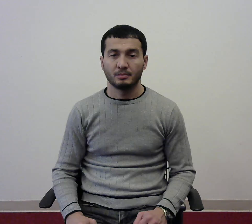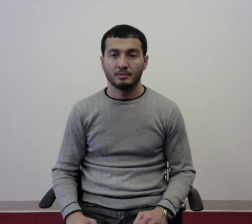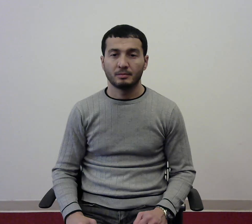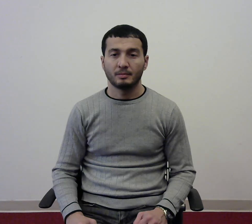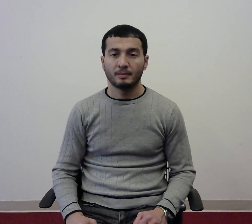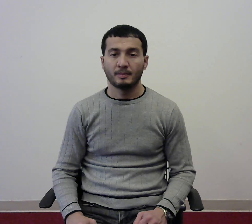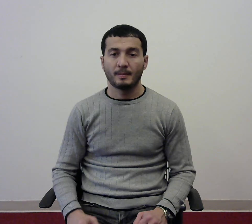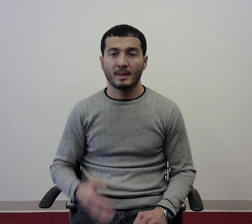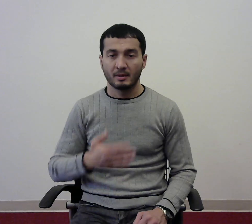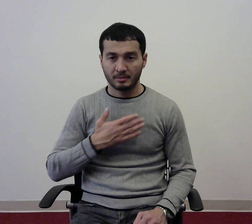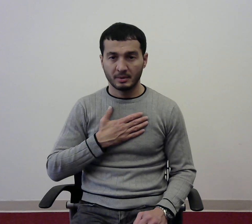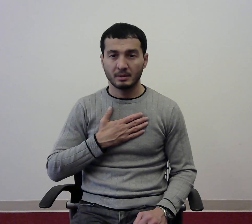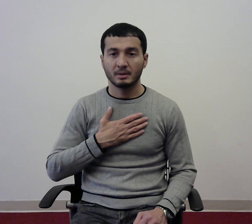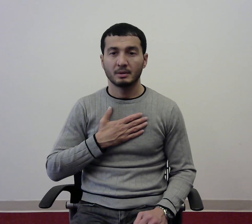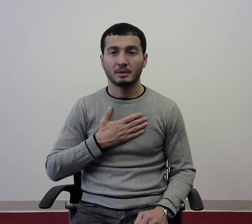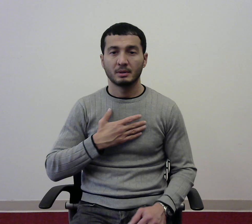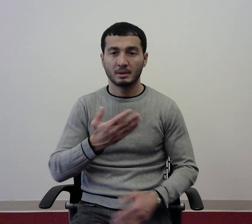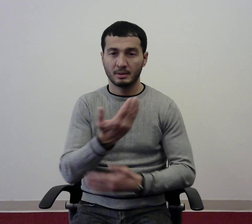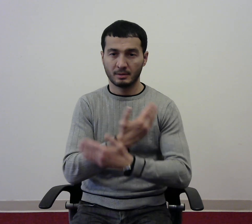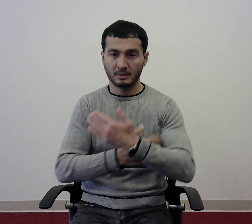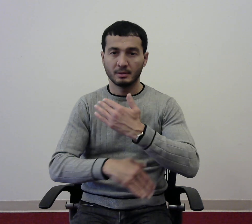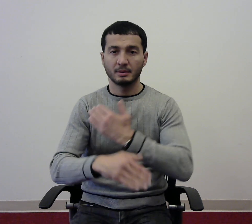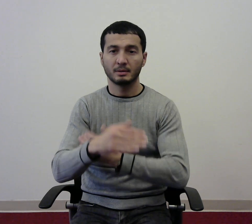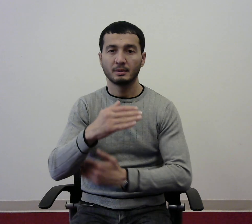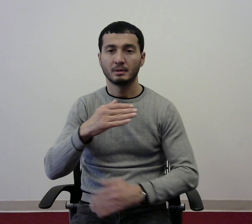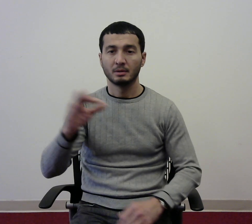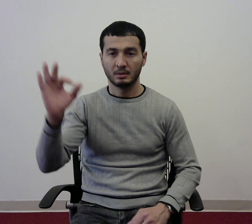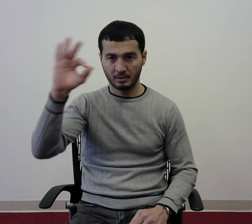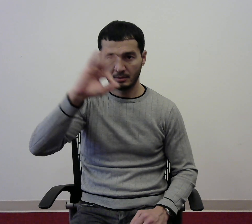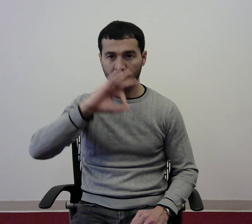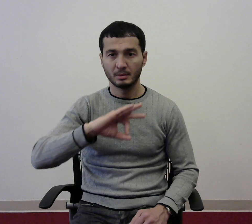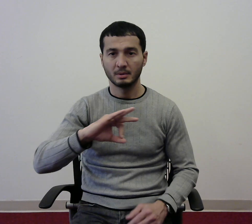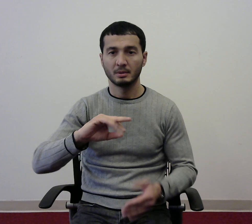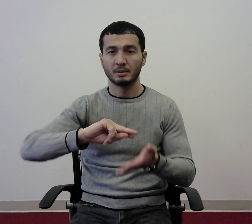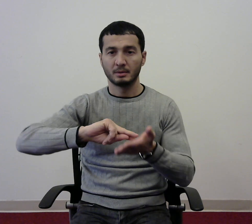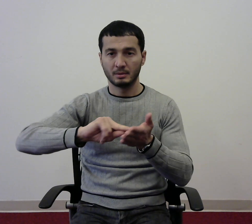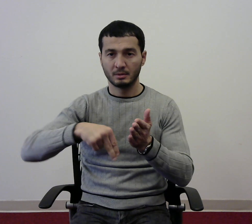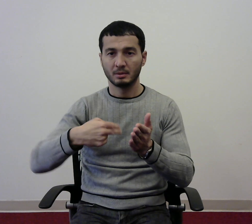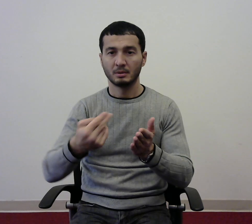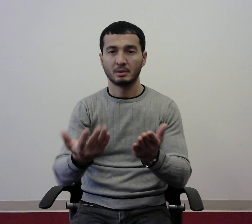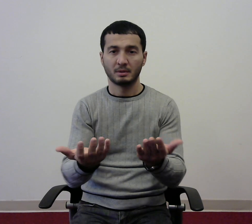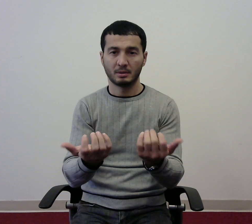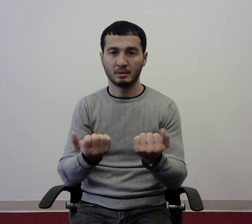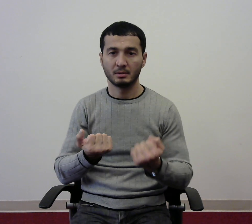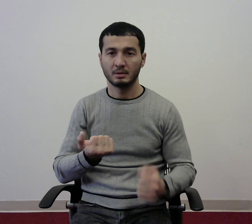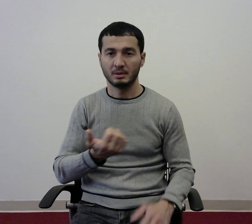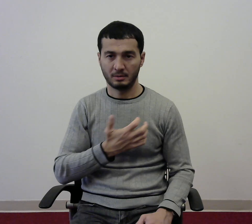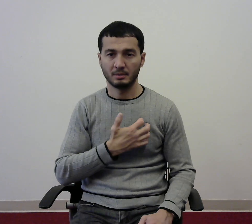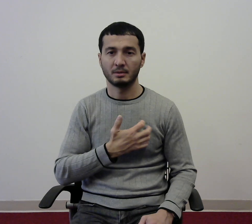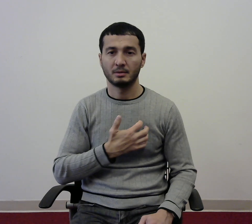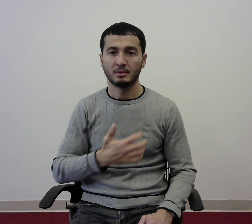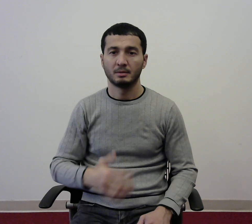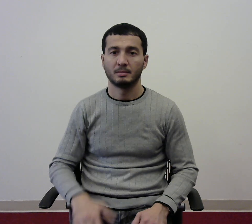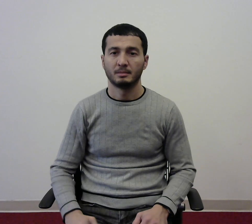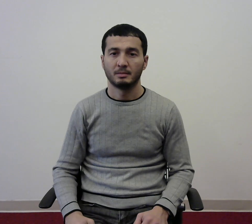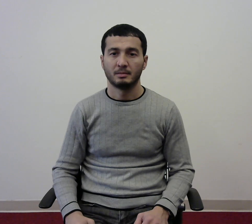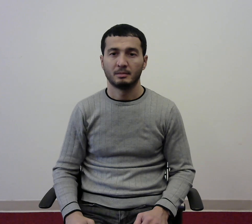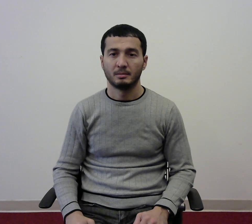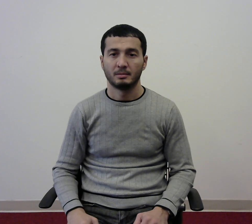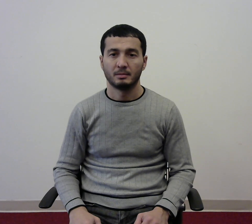Mən əlillik haqqında arayış almaq istəyirəm